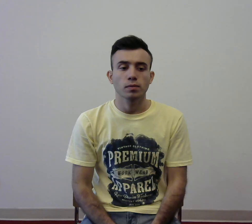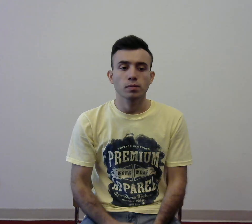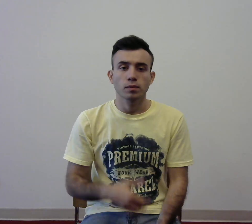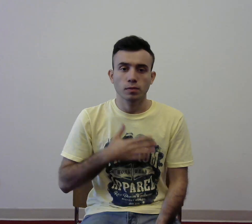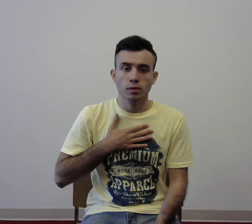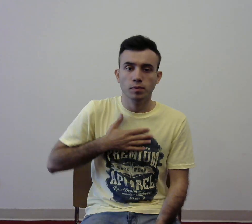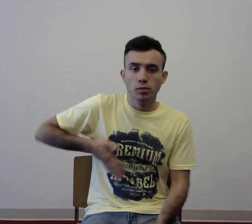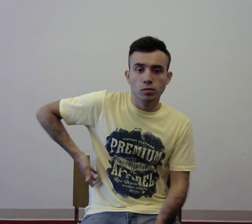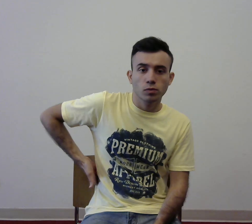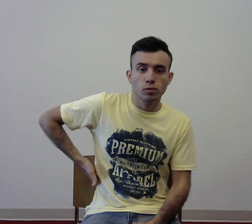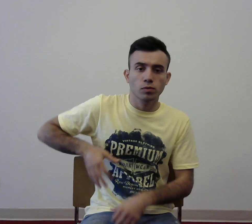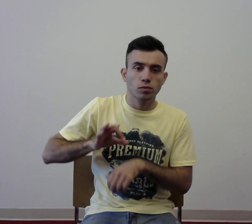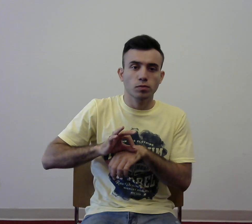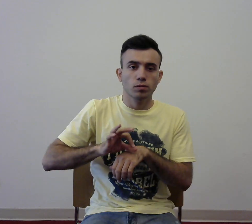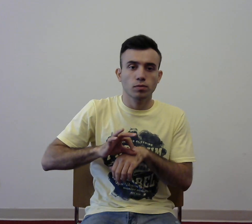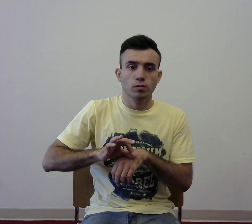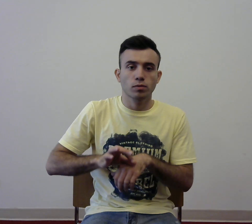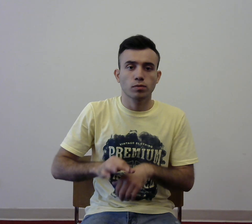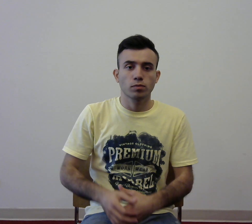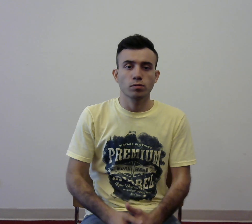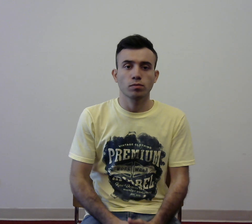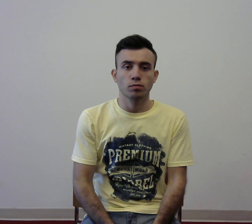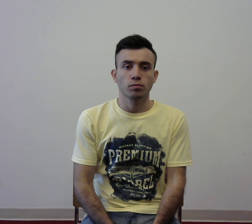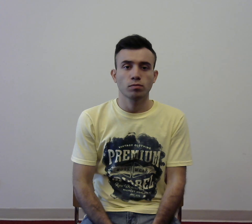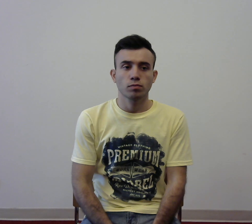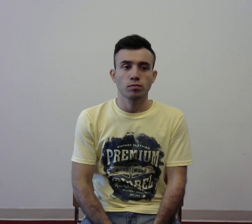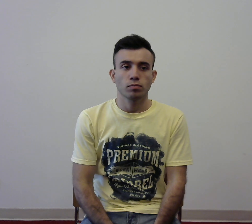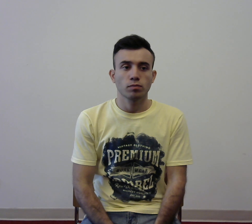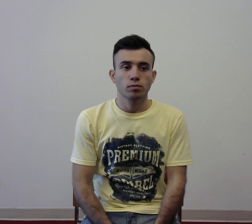Mənim belim ağrıyır